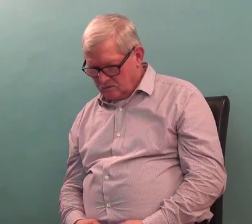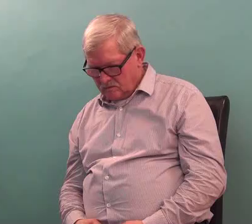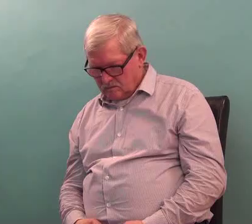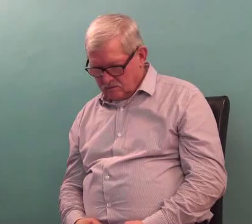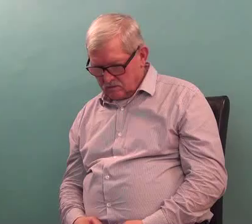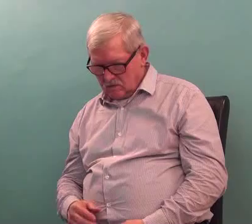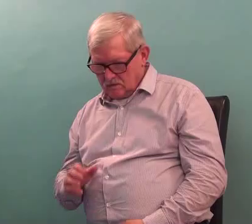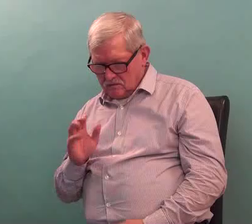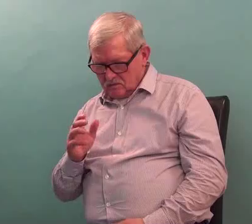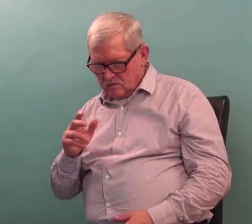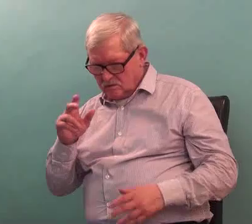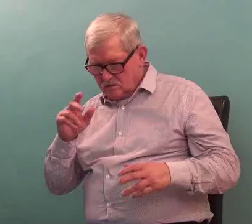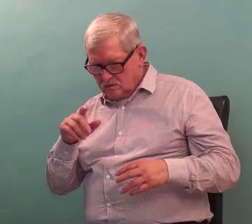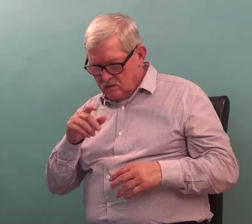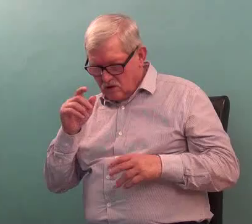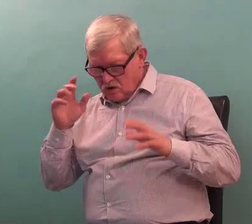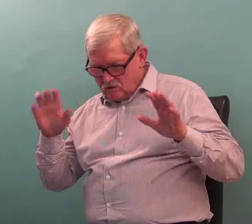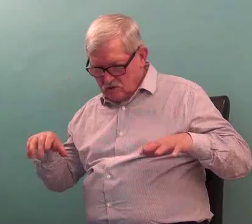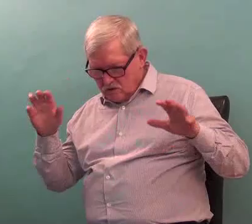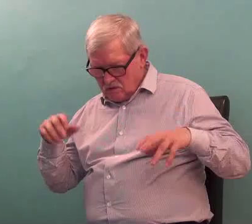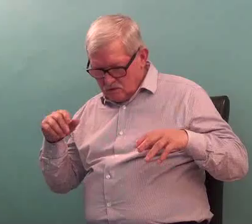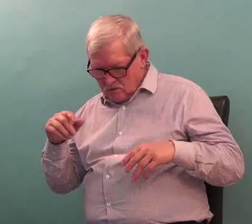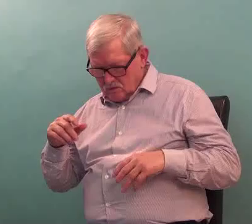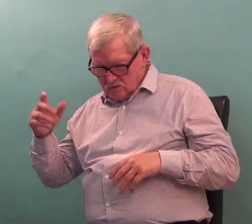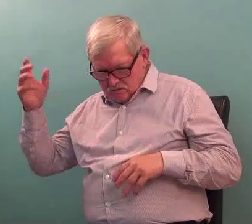Potem orzeł usiadł na głowie chłopca.